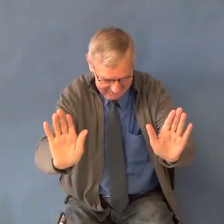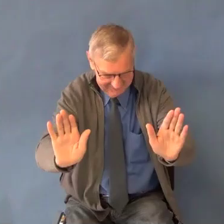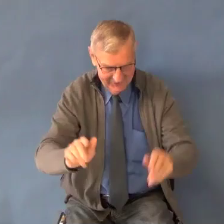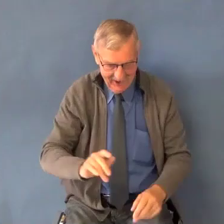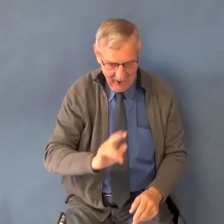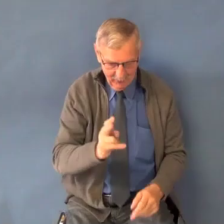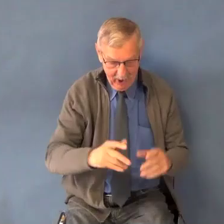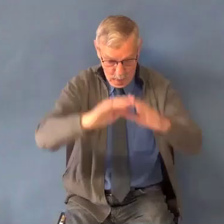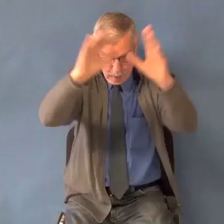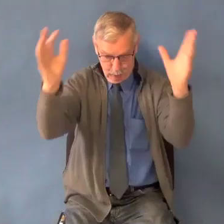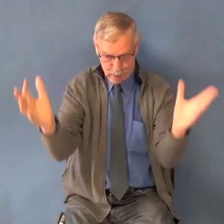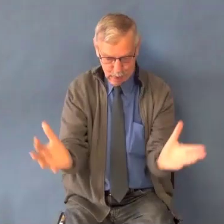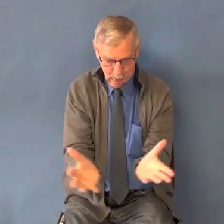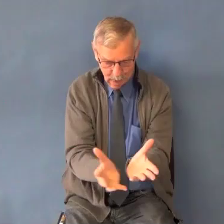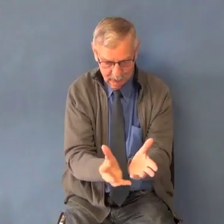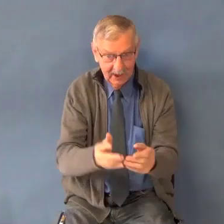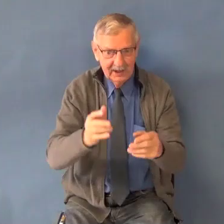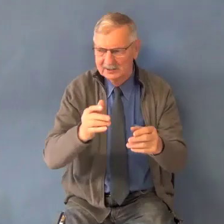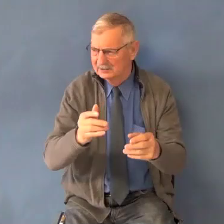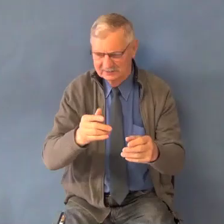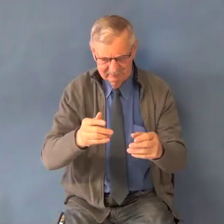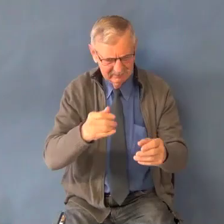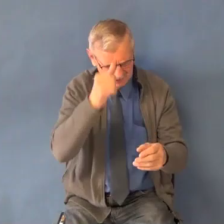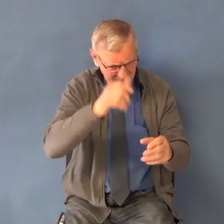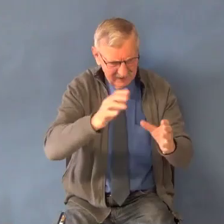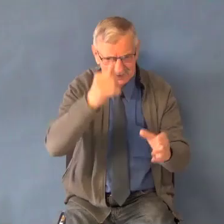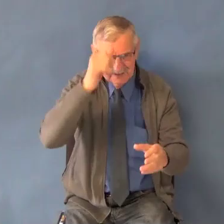Drugie było duże, jak się nazywa?